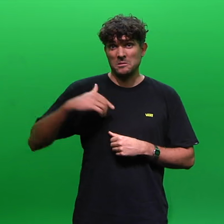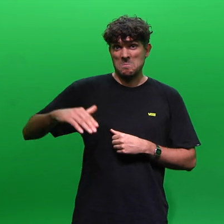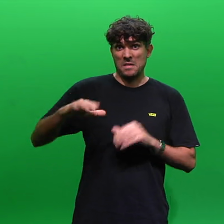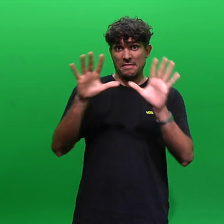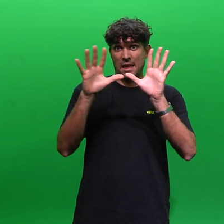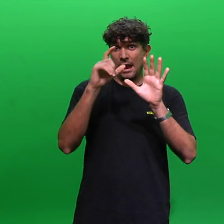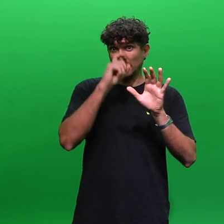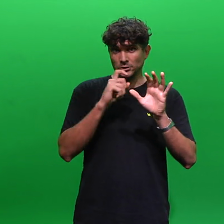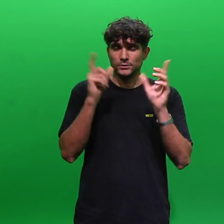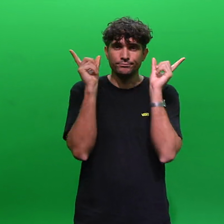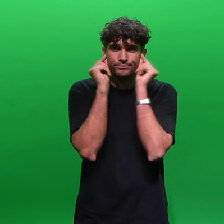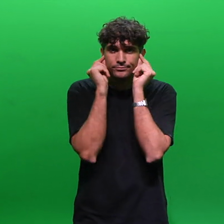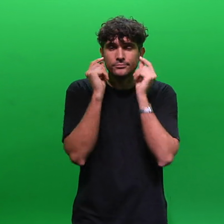Quan era petit, quan tenia deu anys em vaig quedar sord.